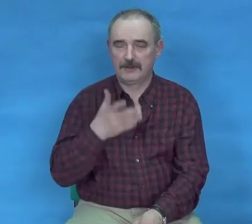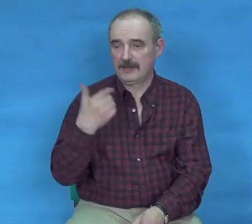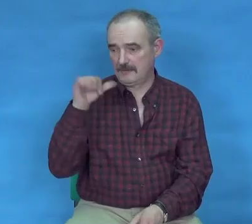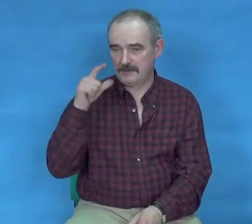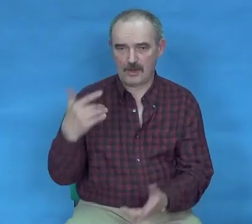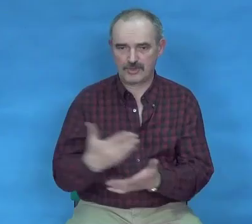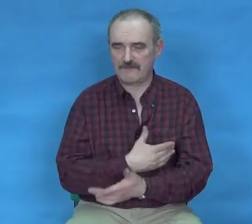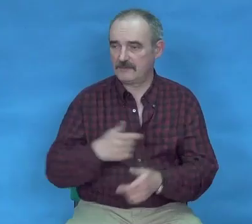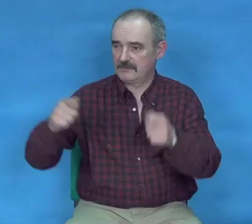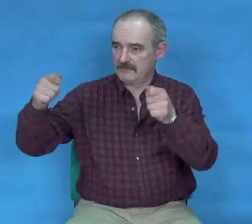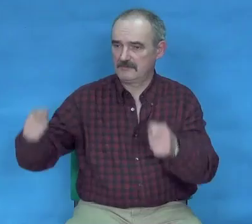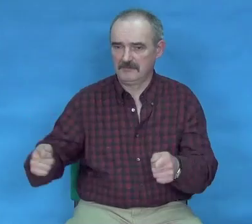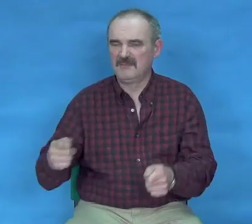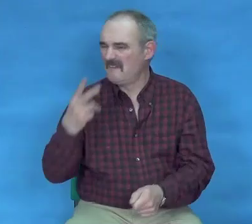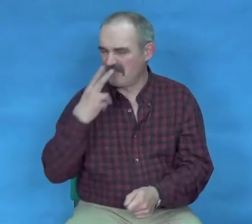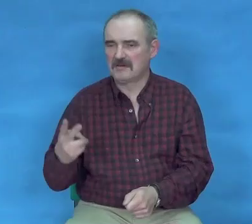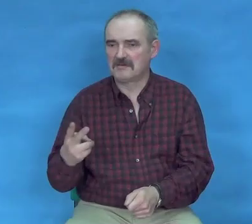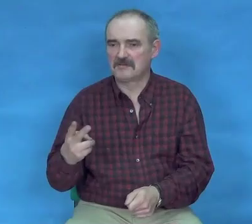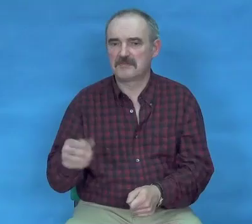Tydzień, dwa tygodnie temu widziałem, że postawiono nowy znak.